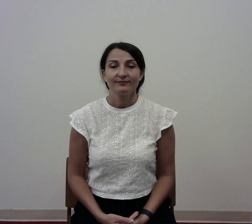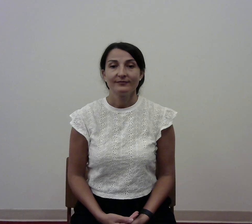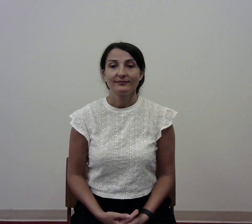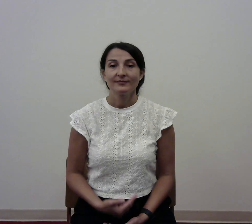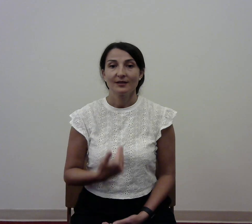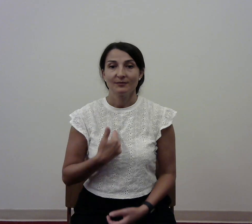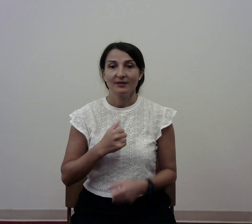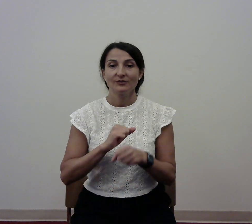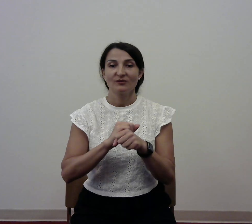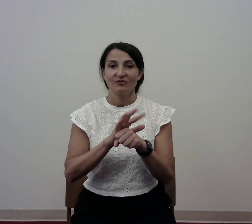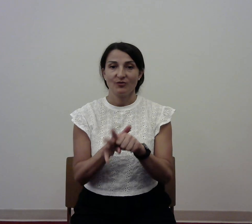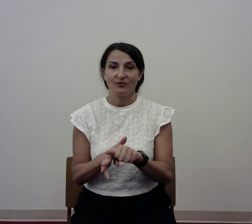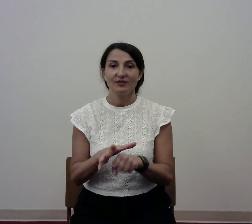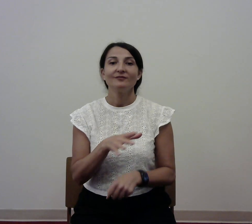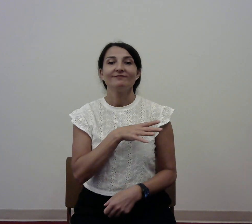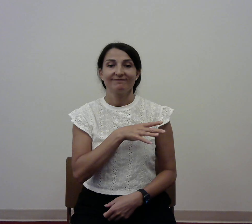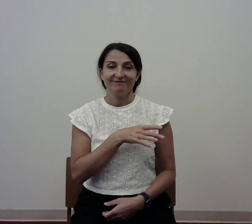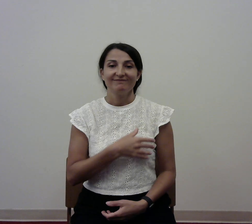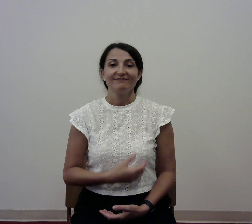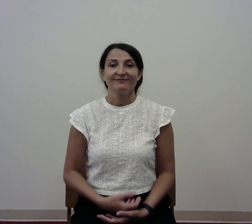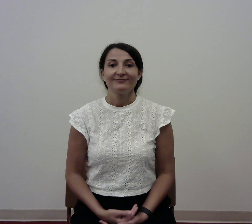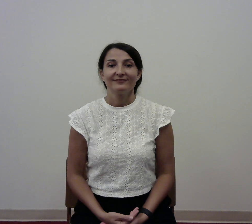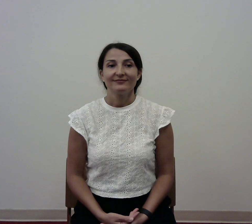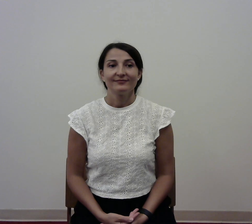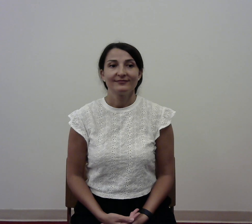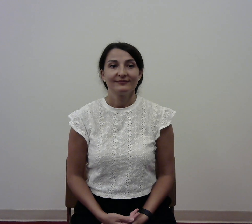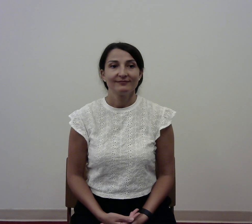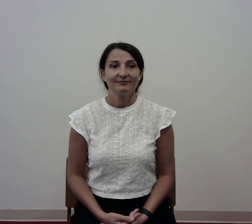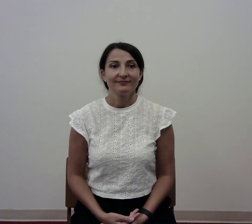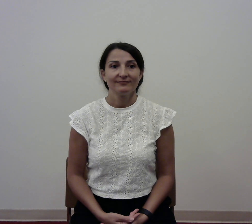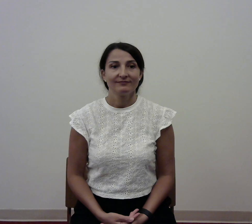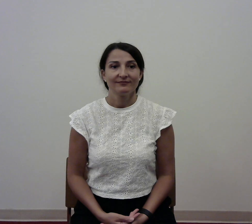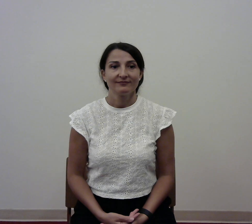Mən Covid-ə tutulmuşam